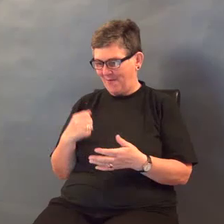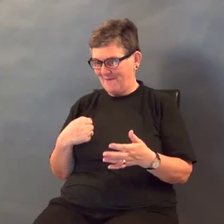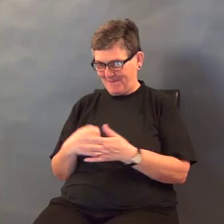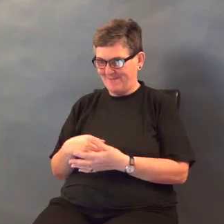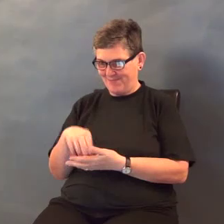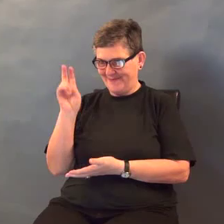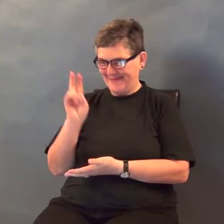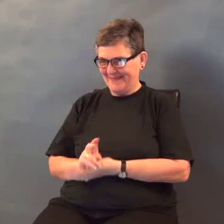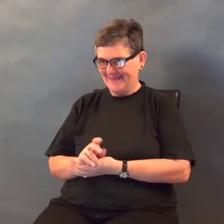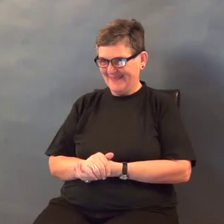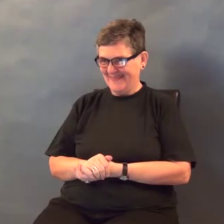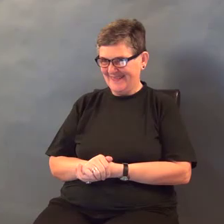Ktoś w kogoś się uderzył i się przewrócił.